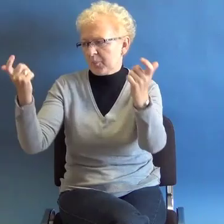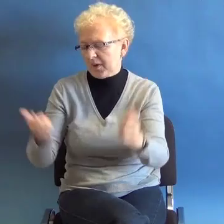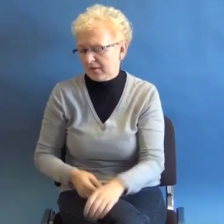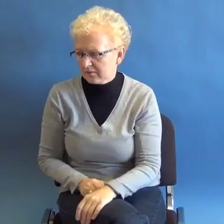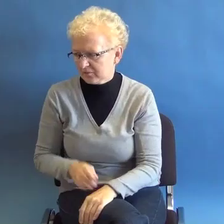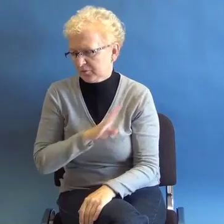Umarł.